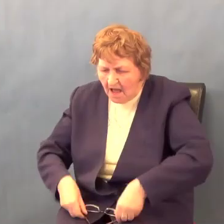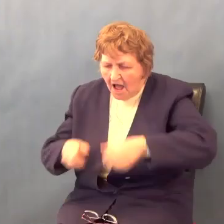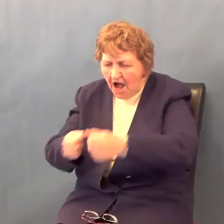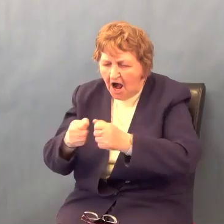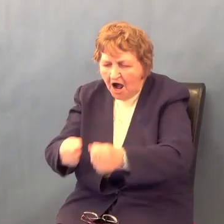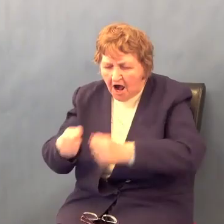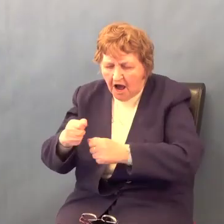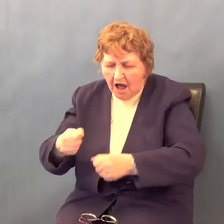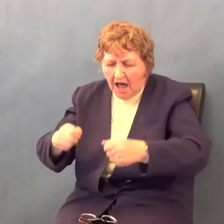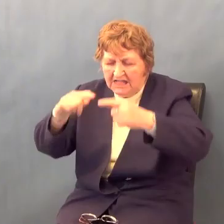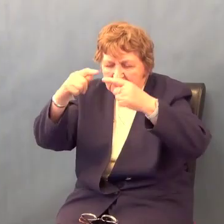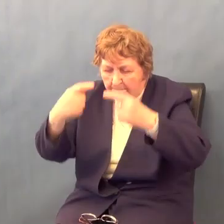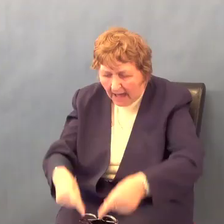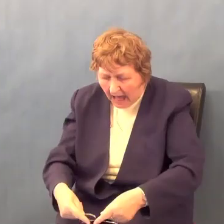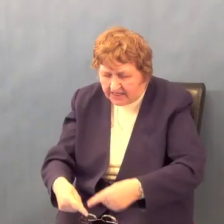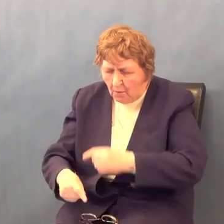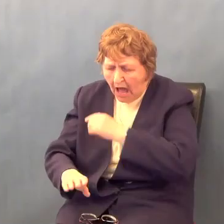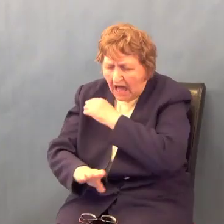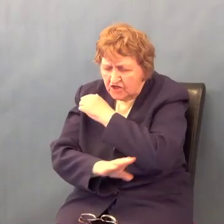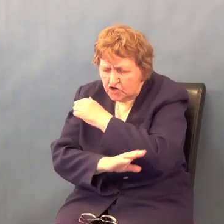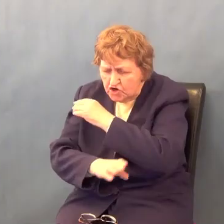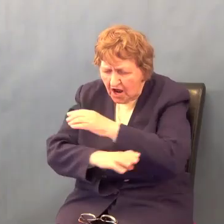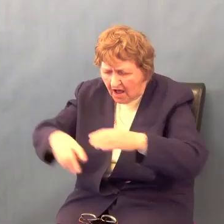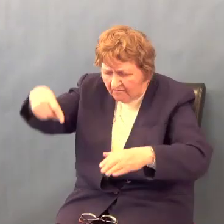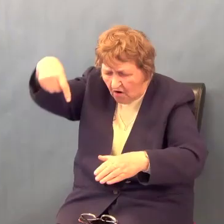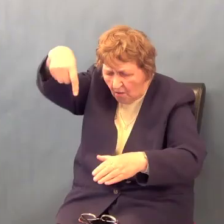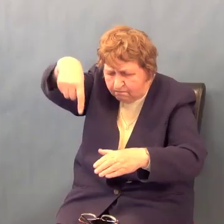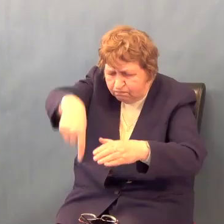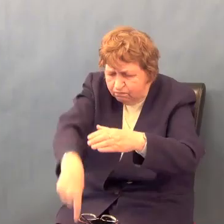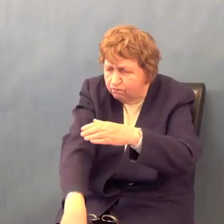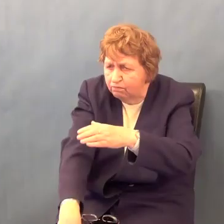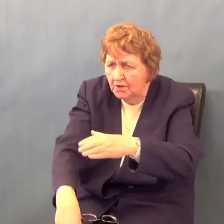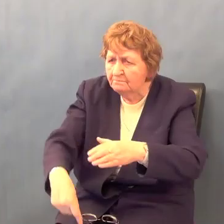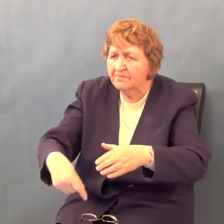Chłopak uciekając, spadł na dół, i tam było drzewo.